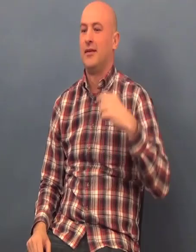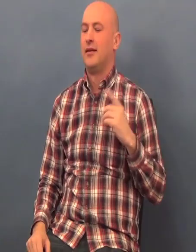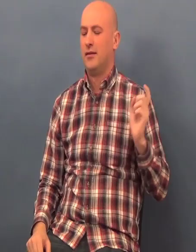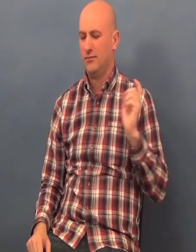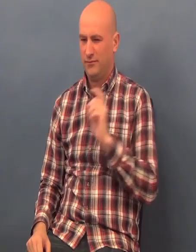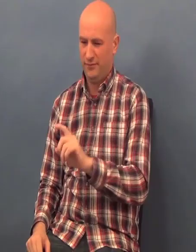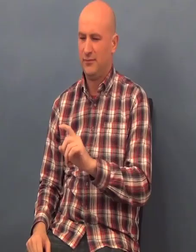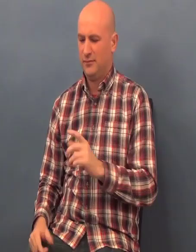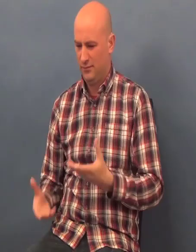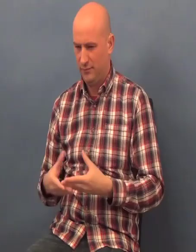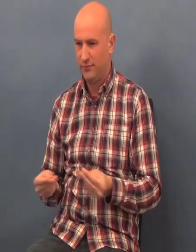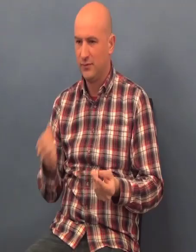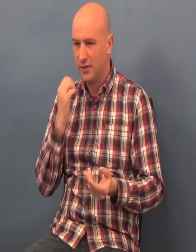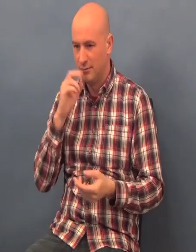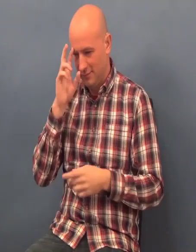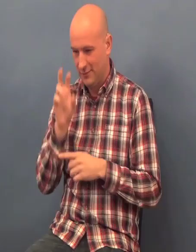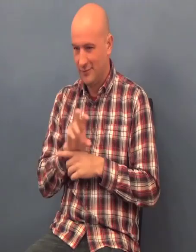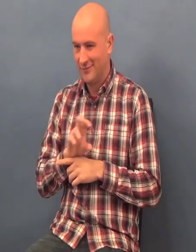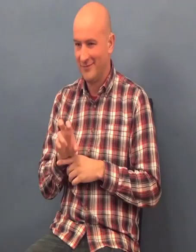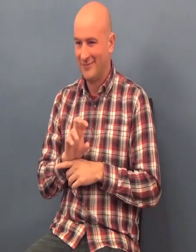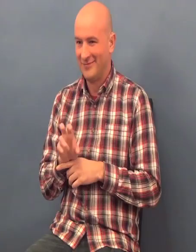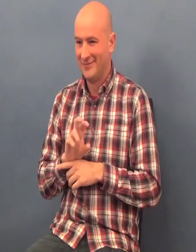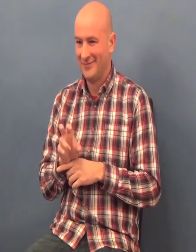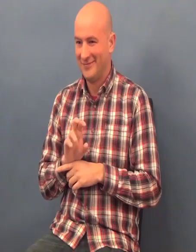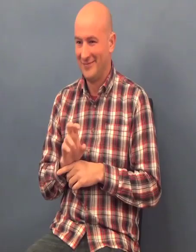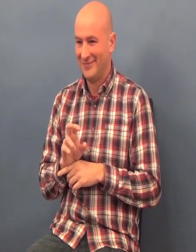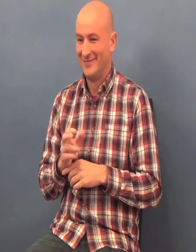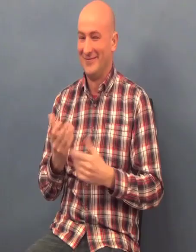Myszka wraca i widzi, że jabłka zniknęły. Zastanawia się.